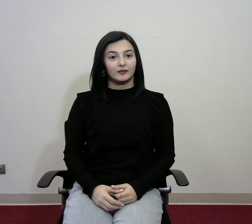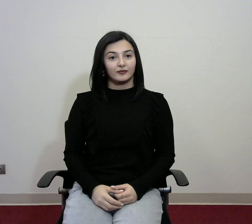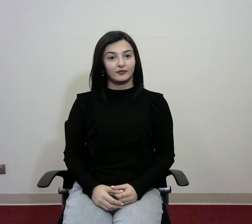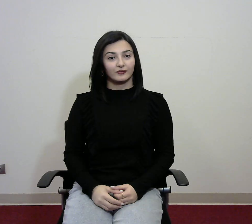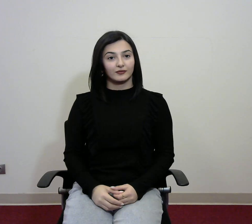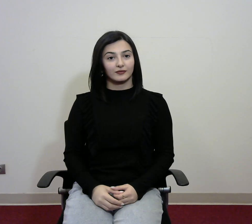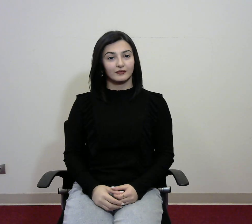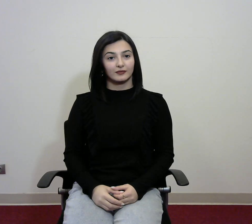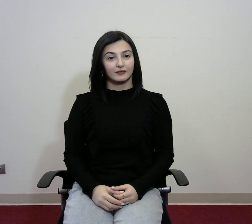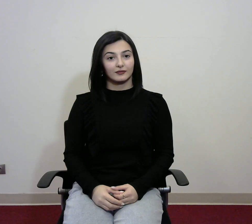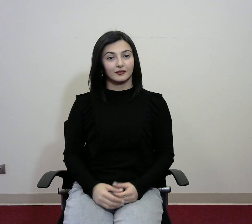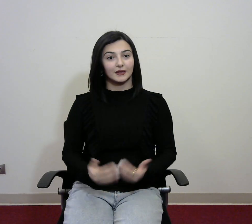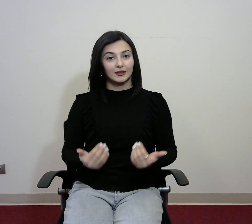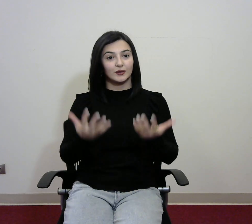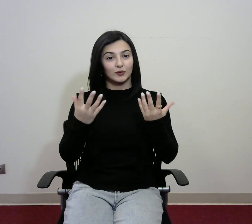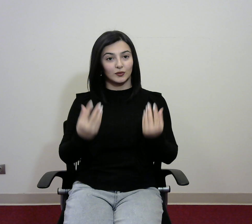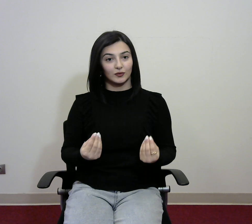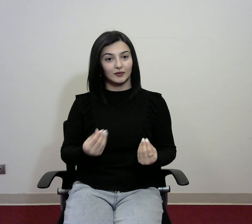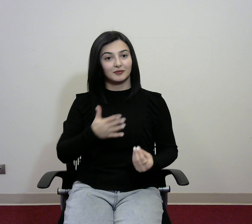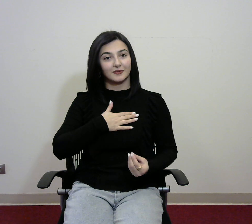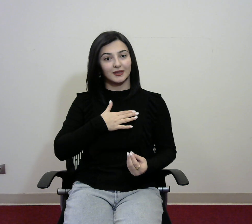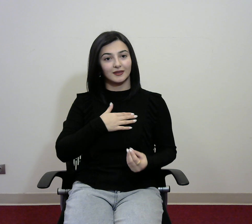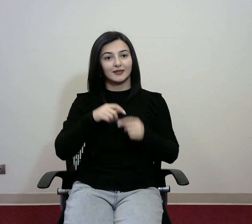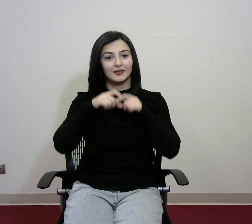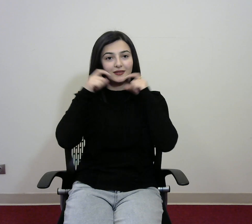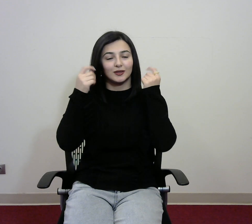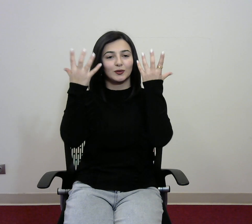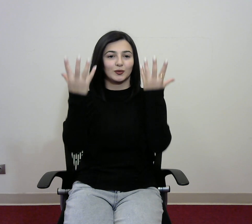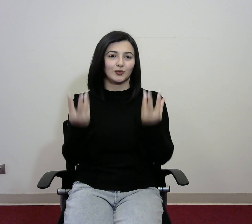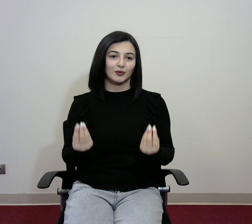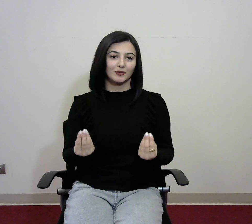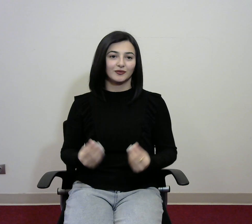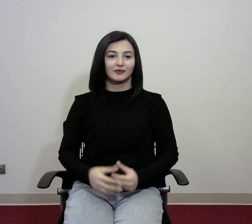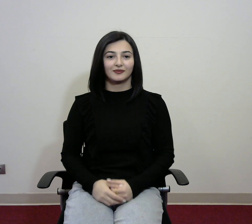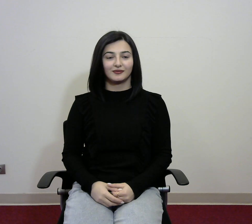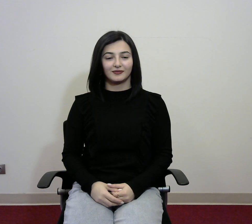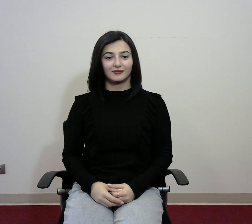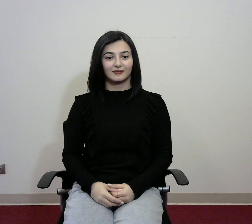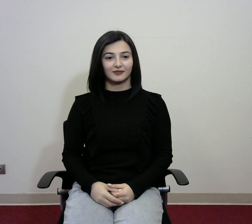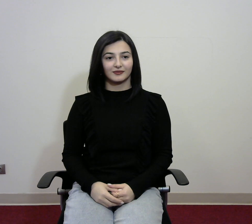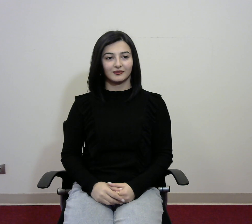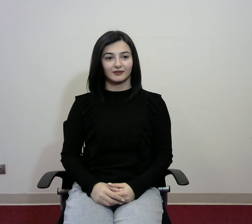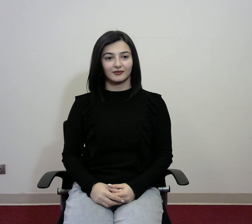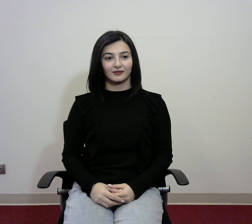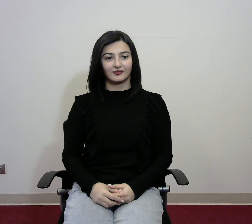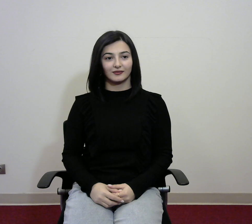Bu gün mənim ad günümdür